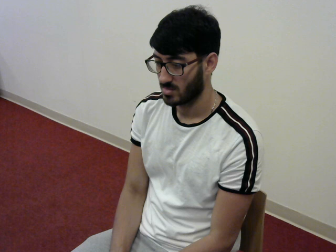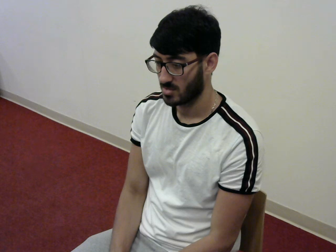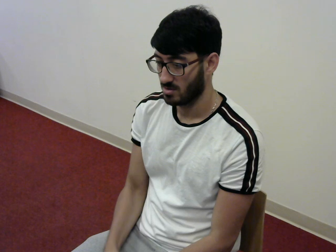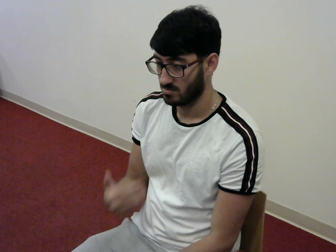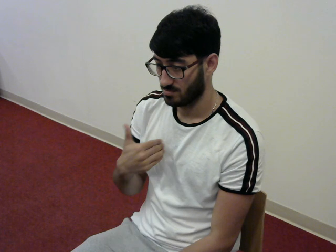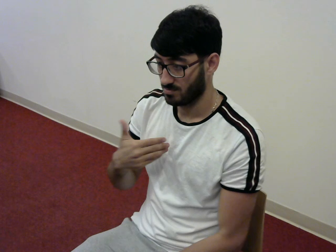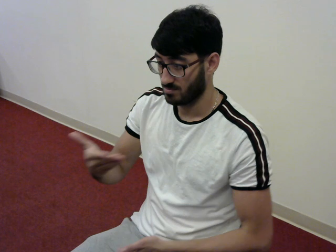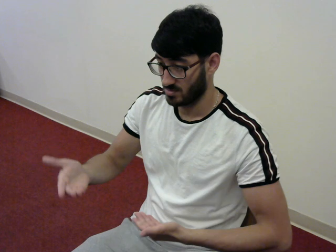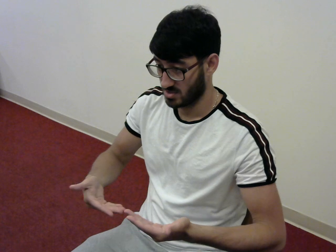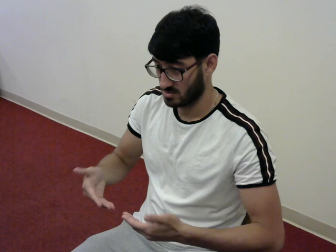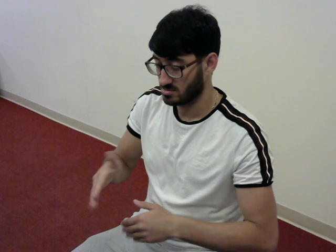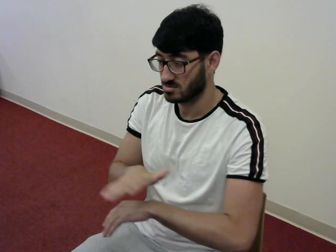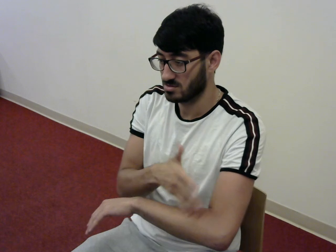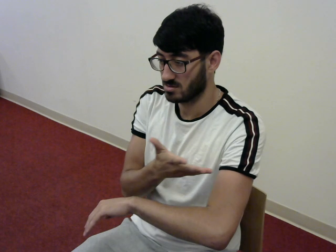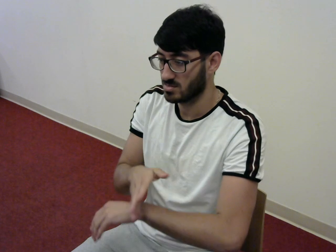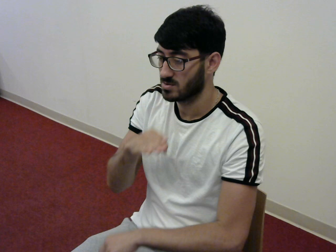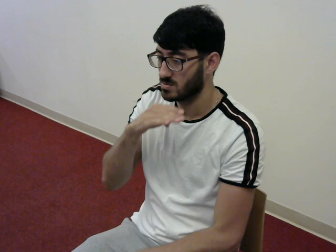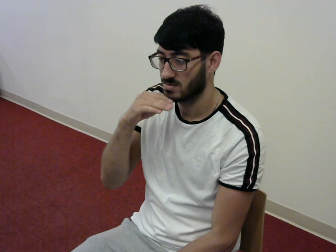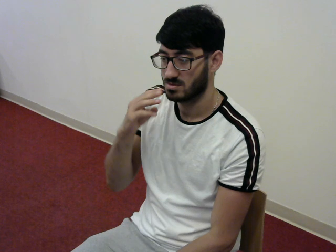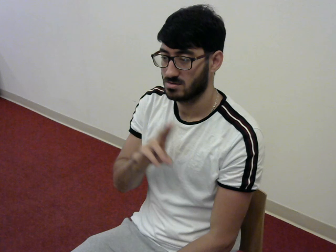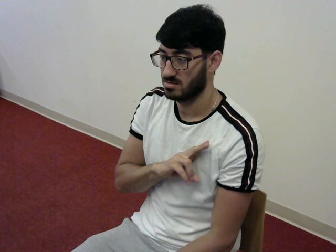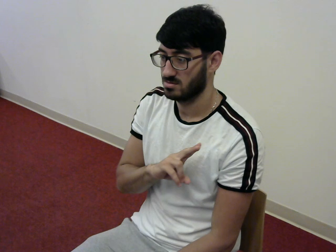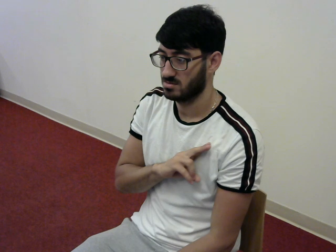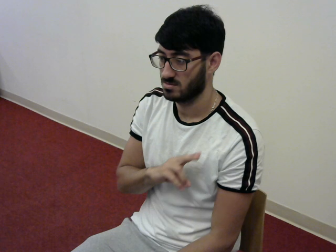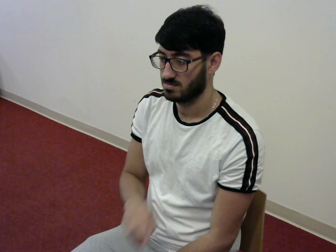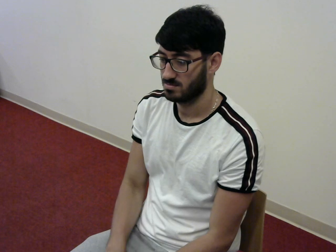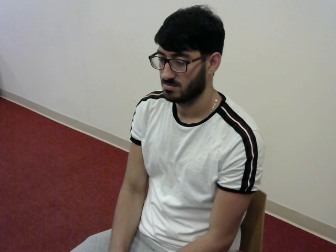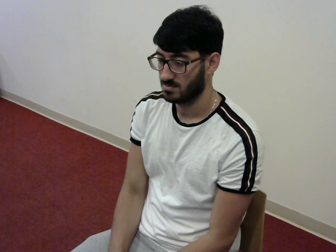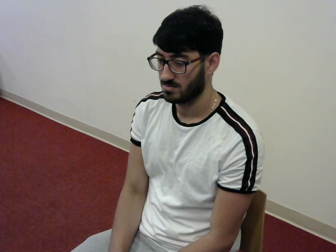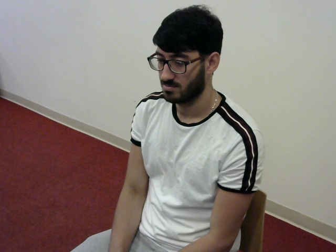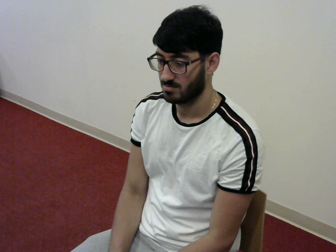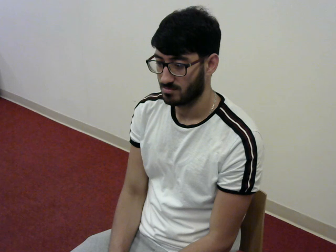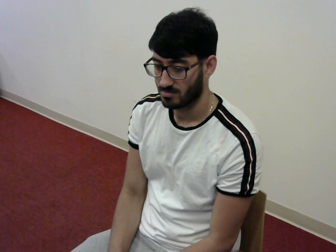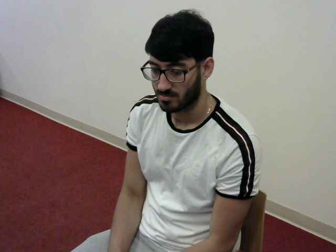Mən piyada gəzməyi çox sevirəm